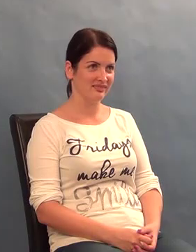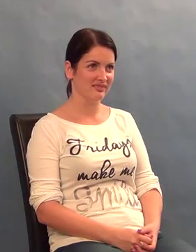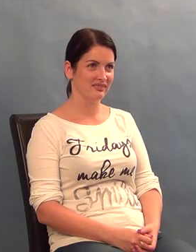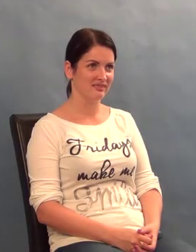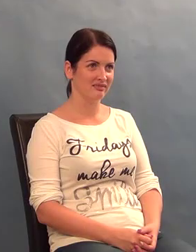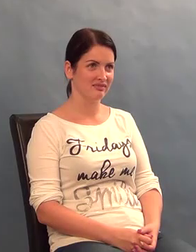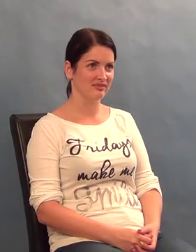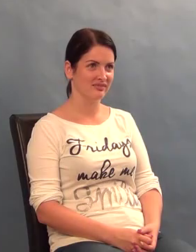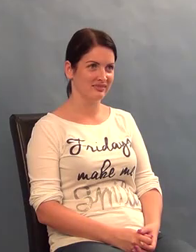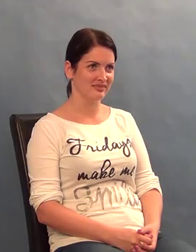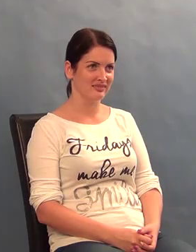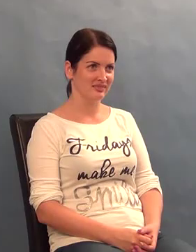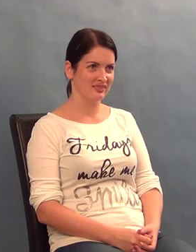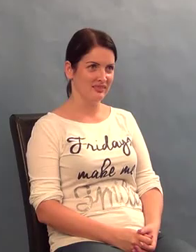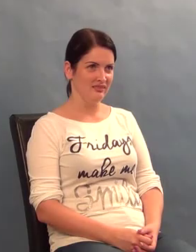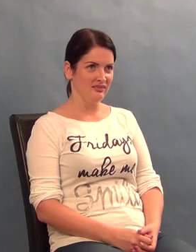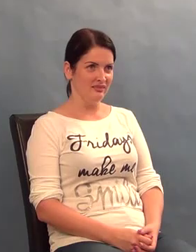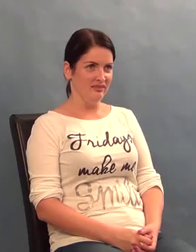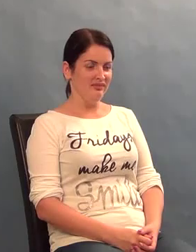Myszka Miki doszła do drzwi i je otworzyła.